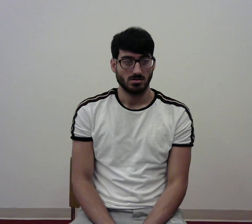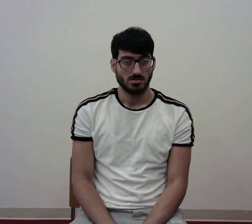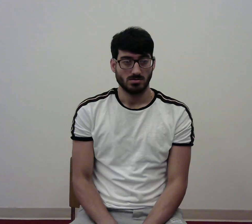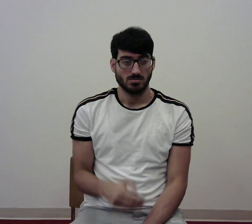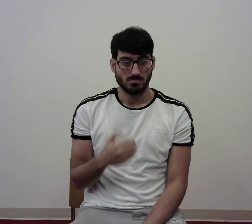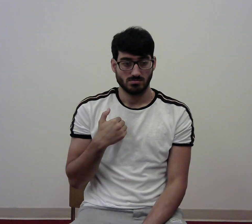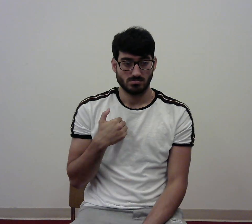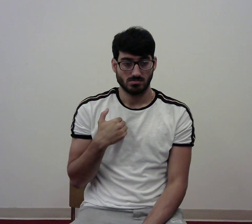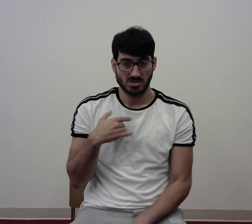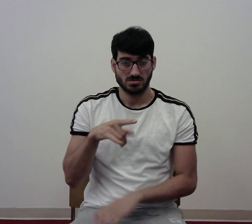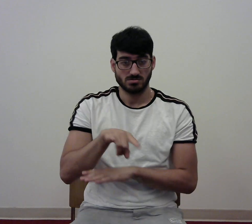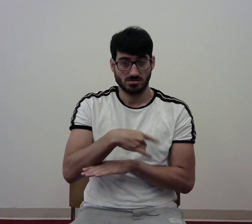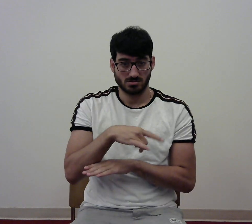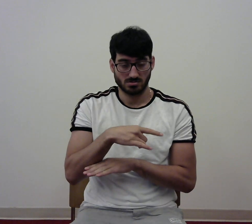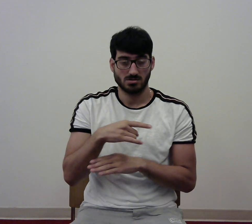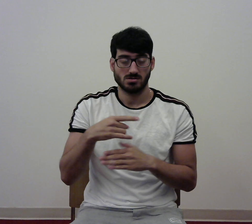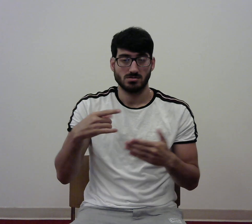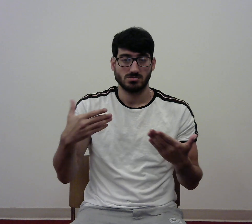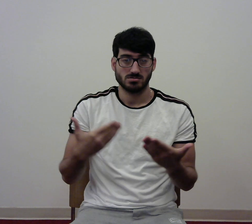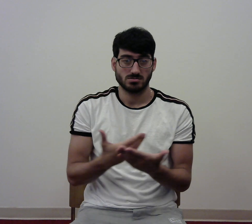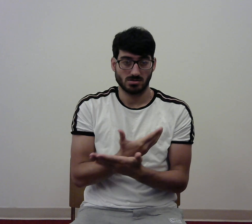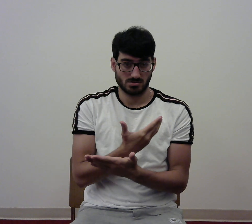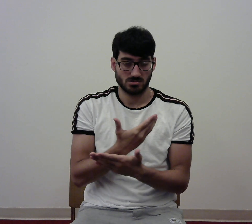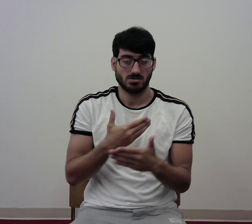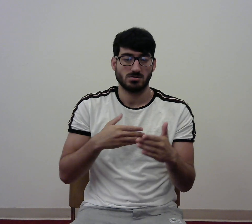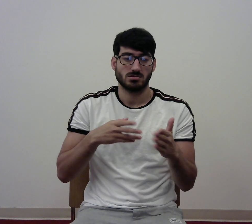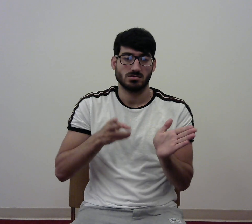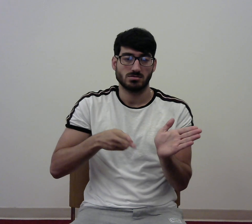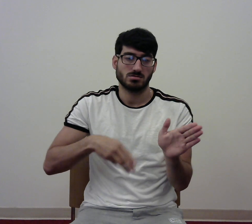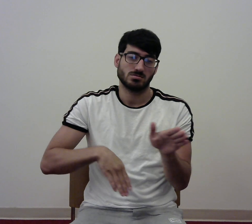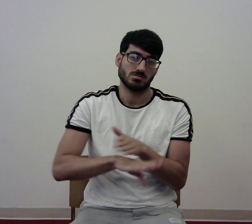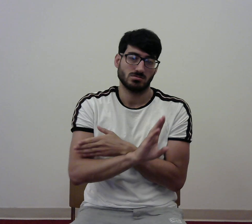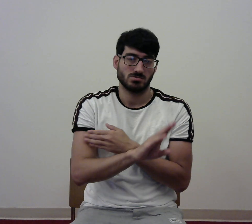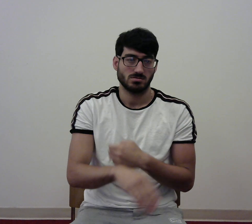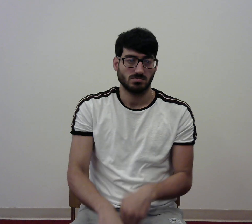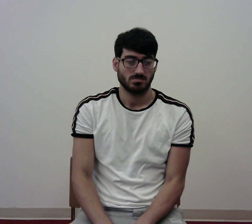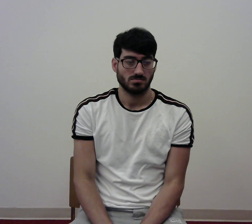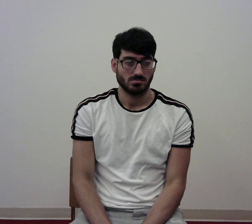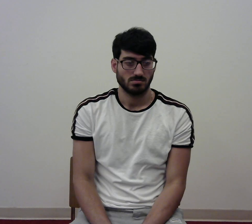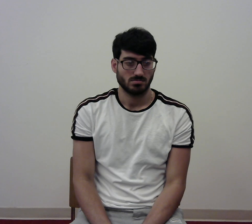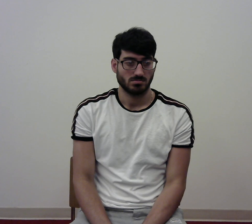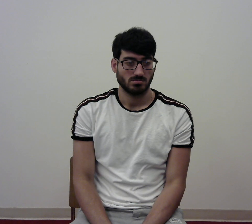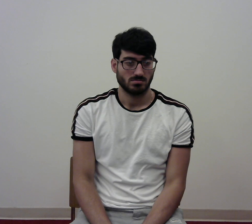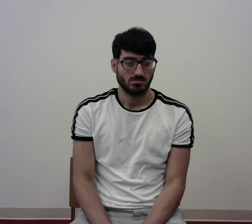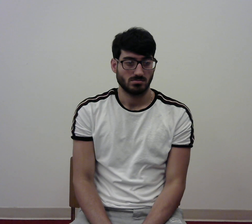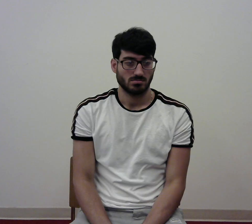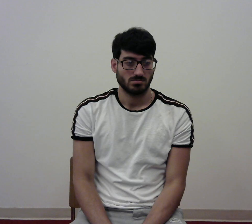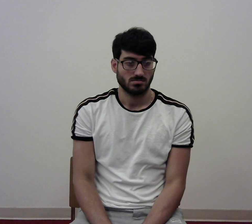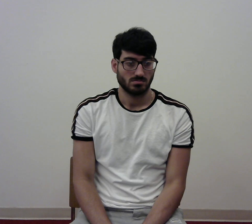Mən Gəncəyə yeni qatarla gedirəm